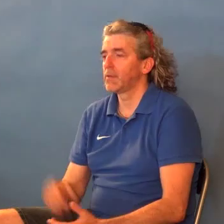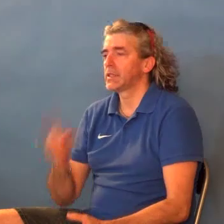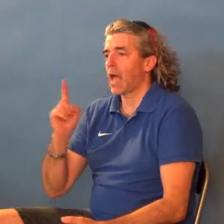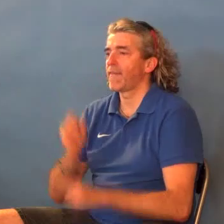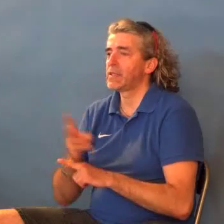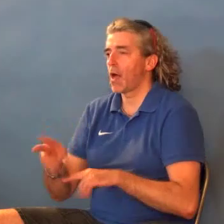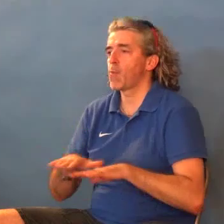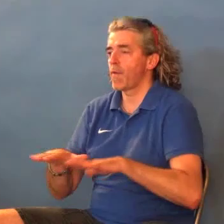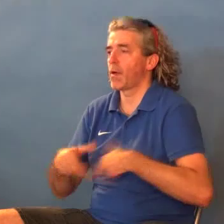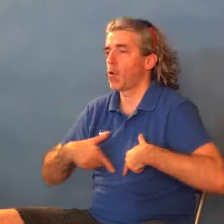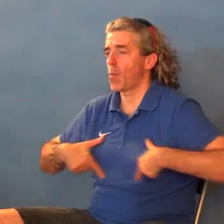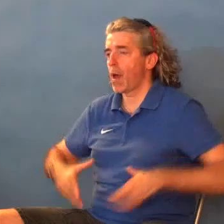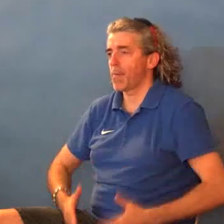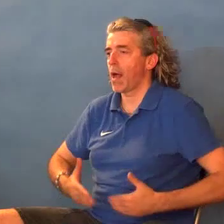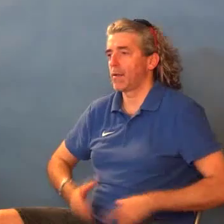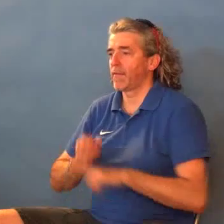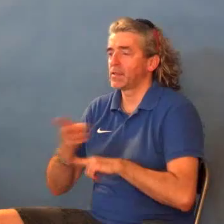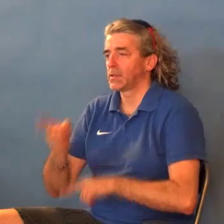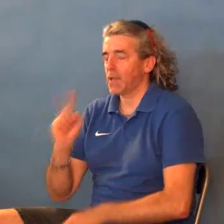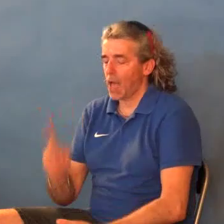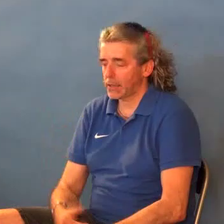Zakaz wchodzenia na teren pływalni w stroju kąpielowym.